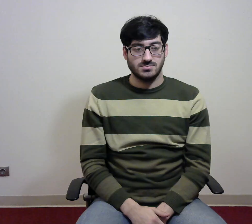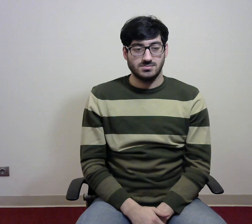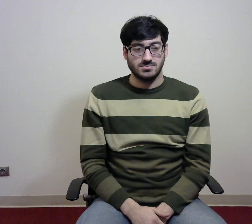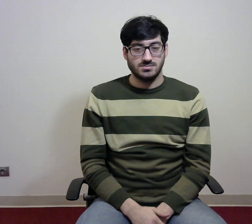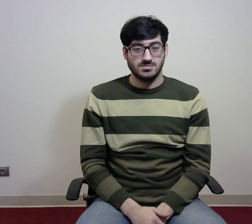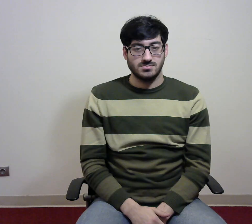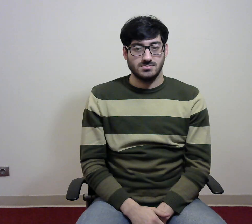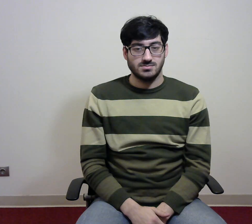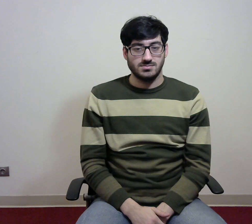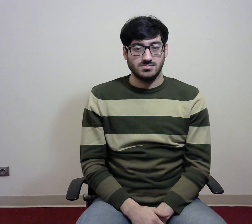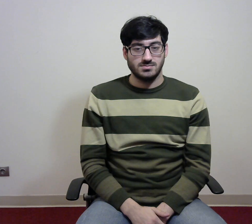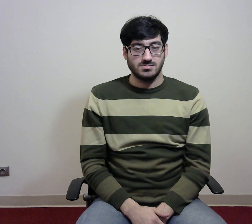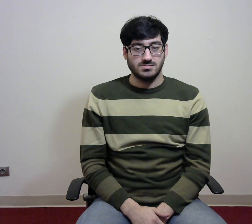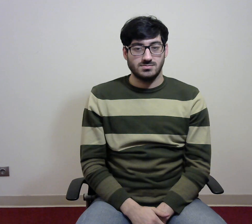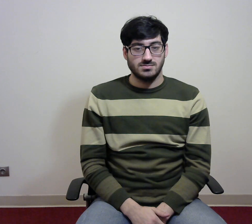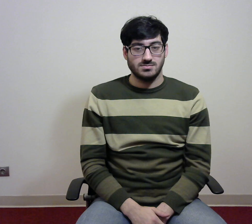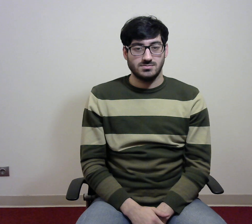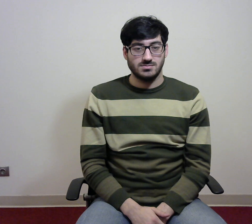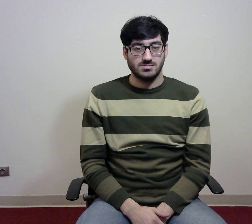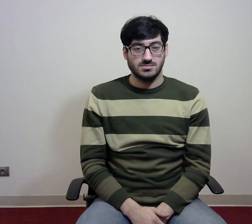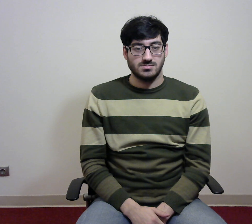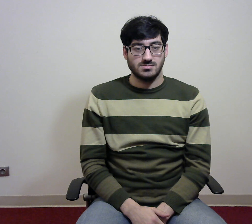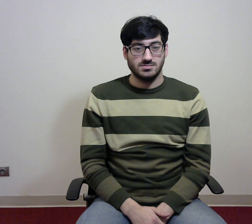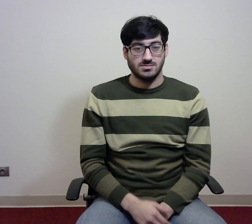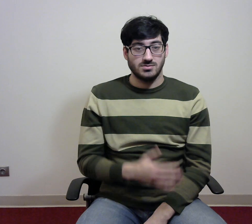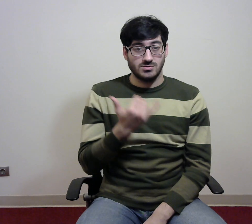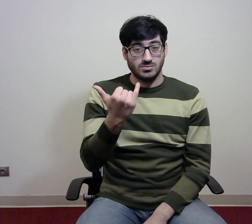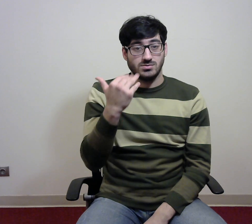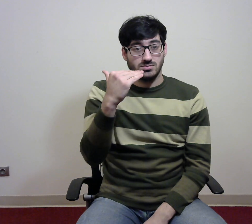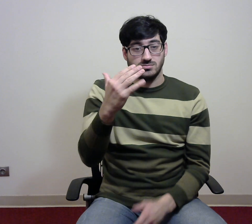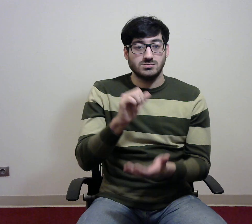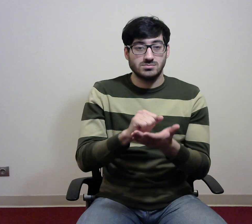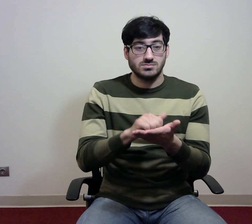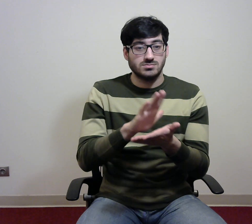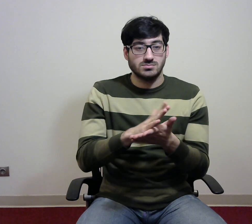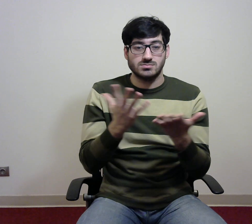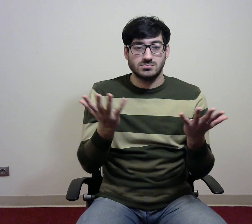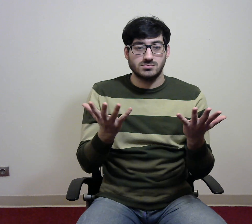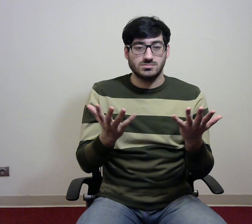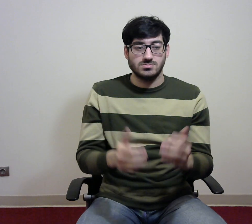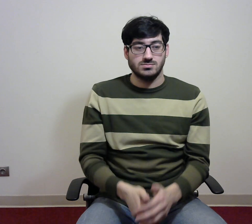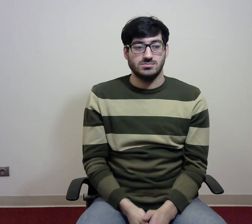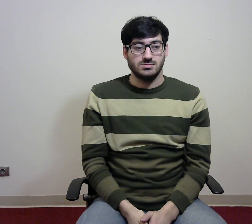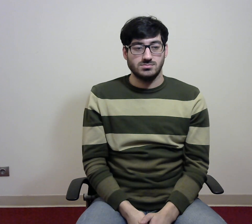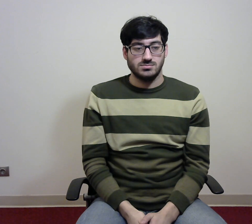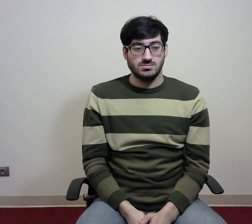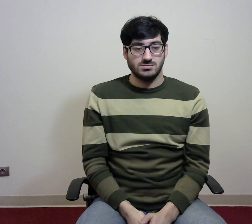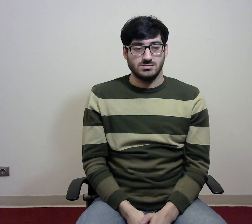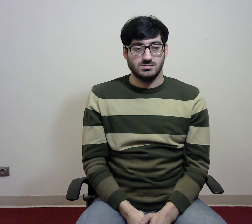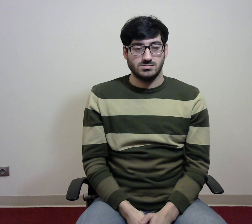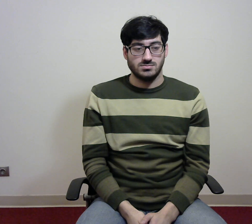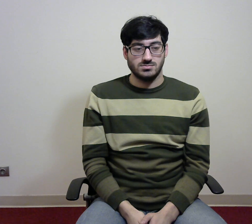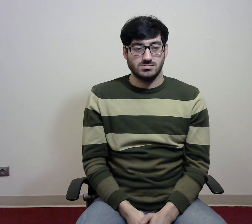Sənin ləqəbin nədir?